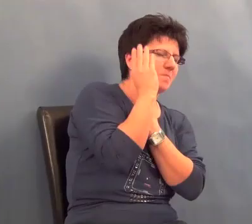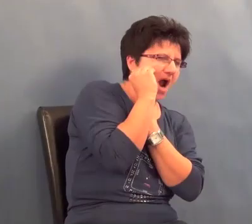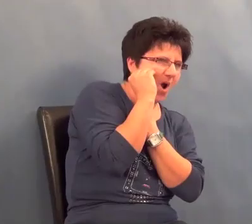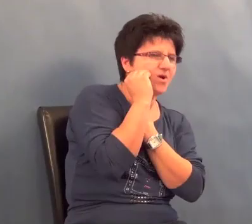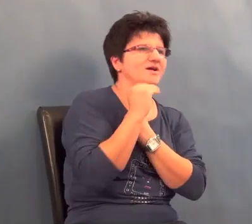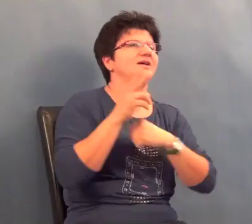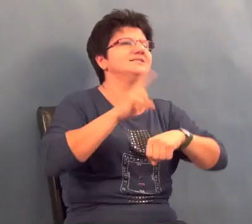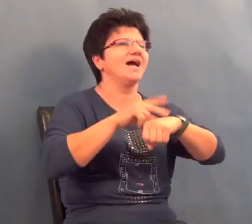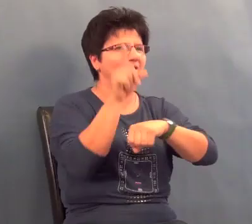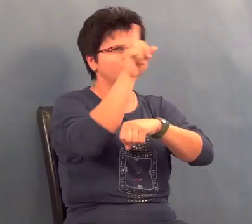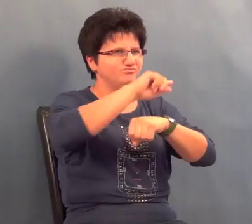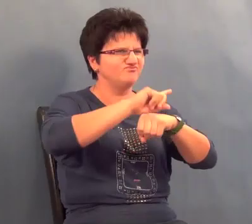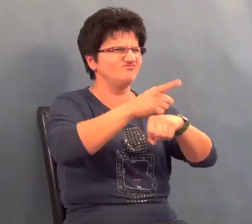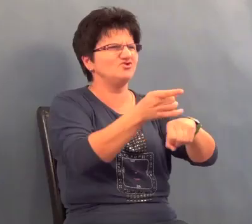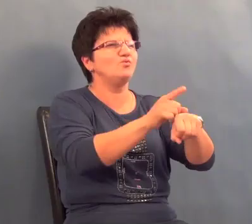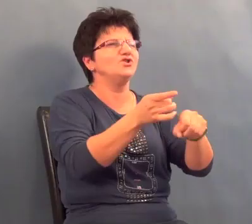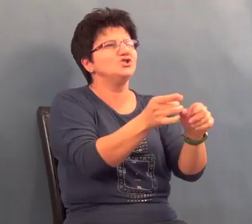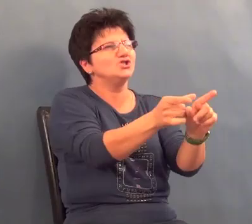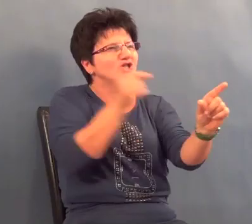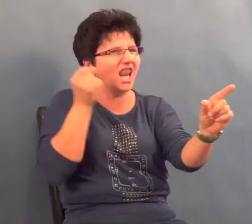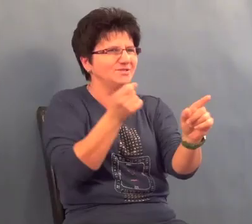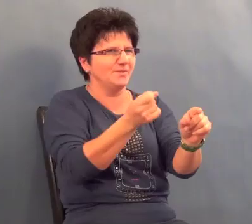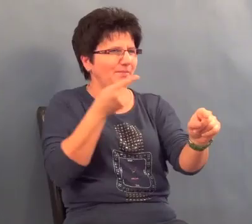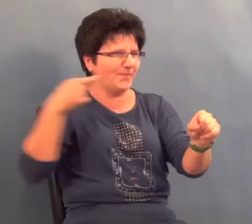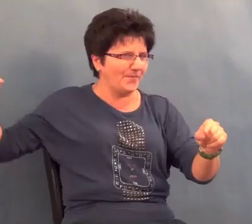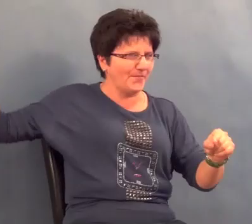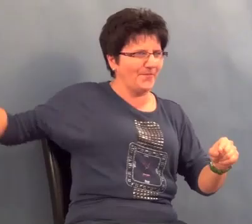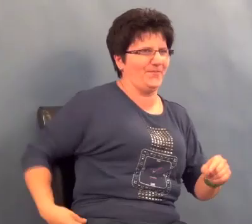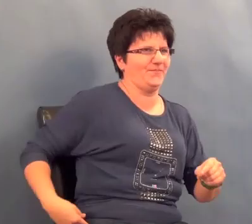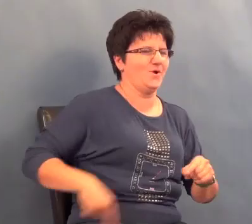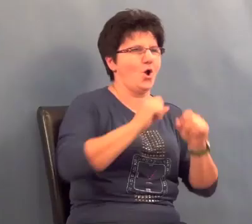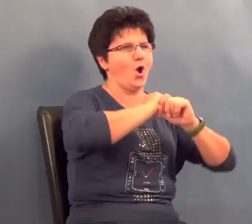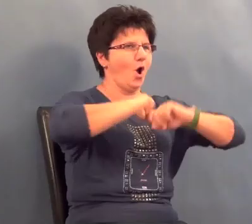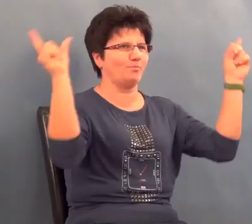Zegar strzela wskazówką, tak jakby z łuku, trafia Myszkę w pośladek, ona się budzi.